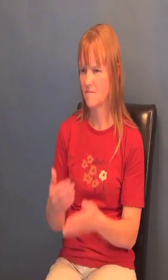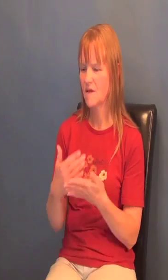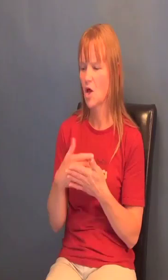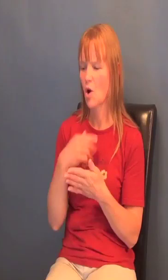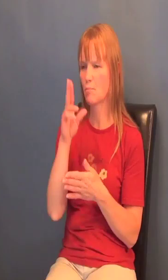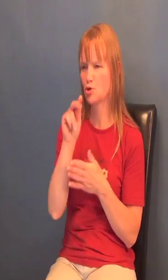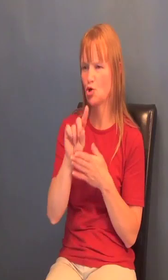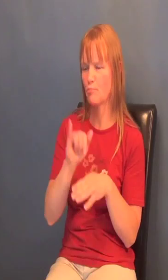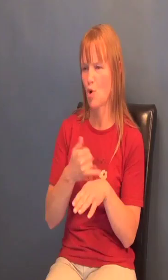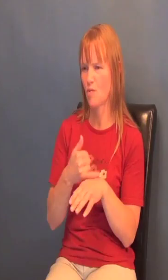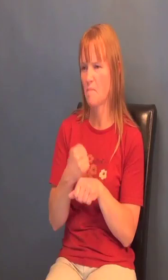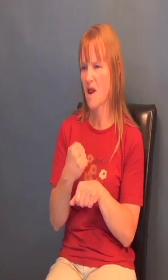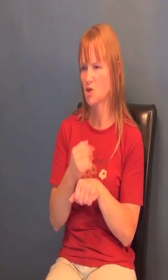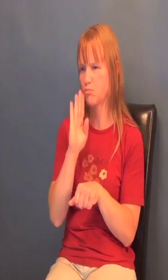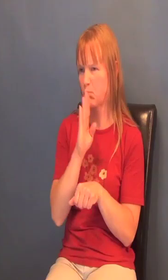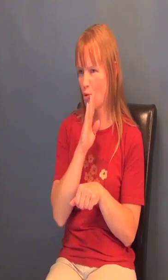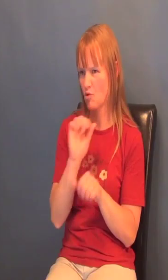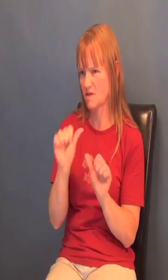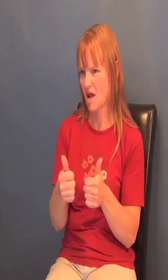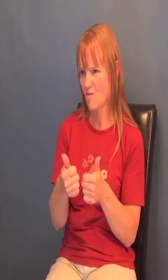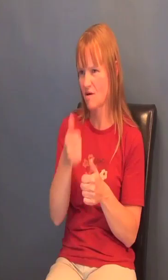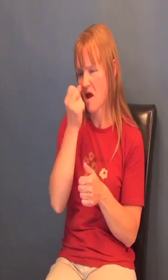Tylko od poniedziałku do piątku pracuję po południu w stałych godzinach.